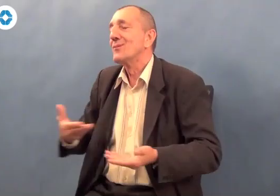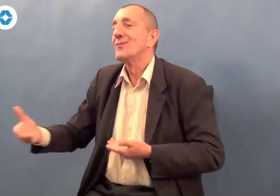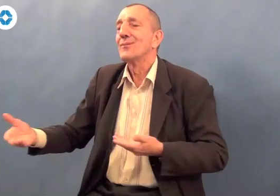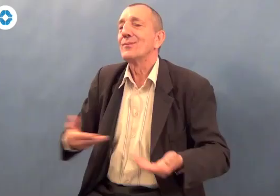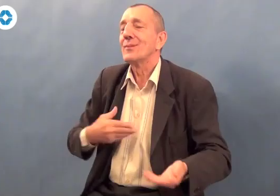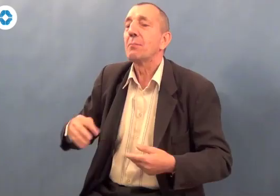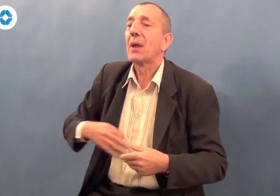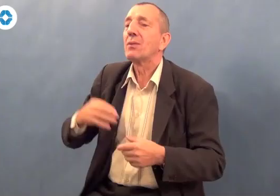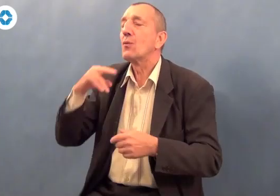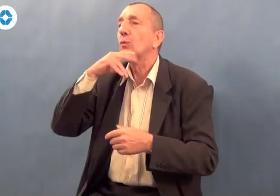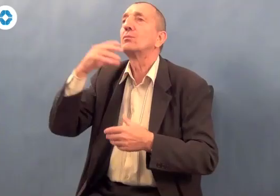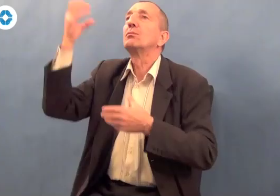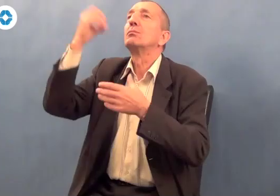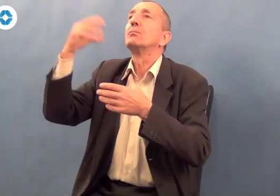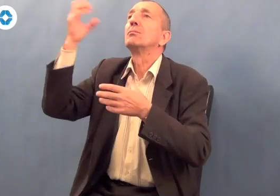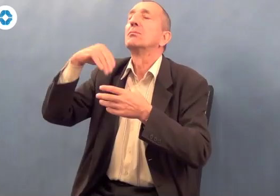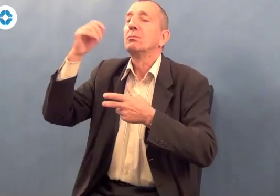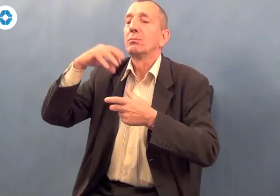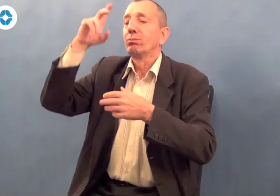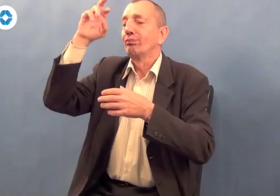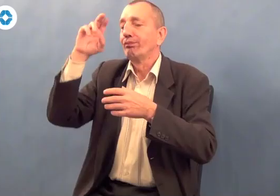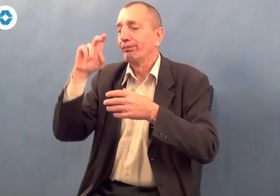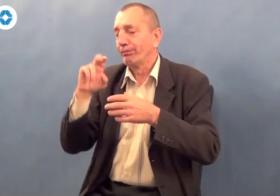A tamten pan cały czas zbierał gruszki i teraz schodzi na dół.